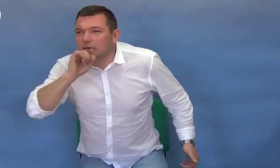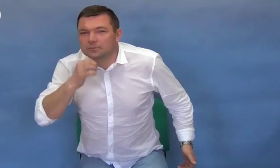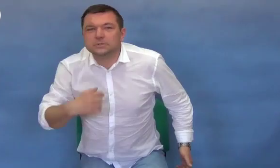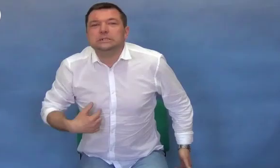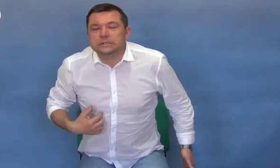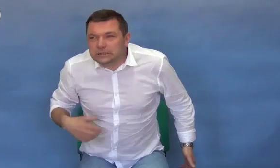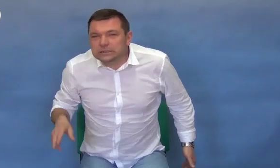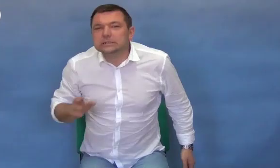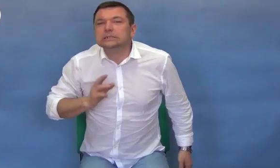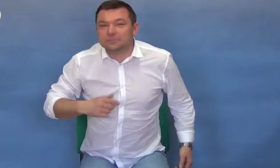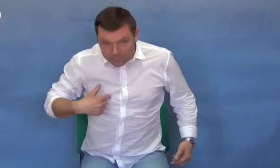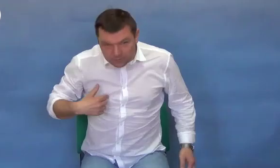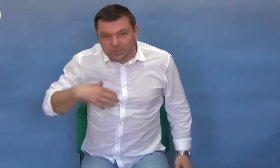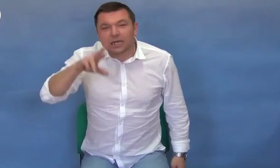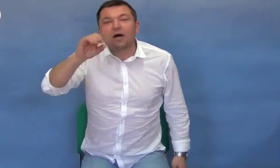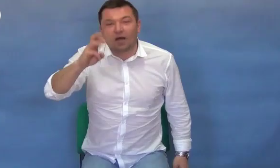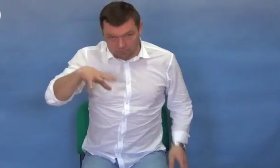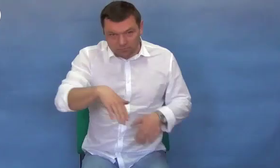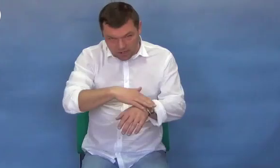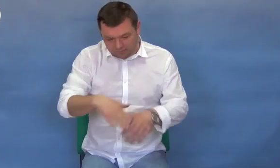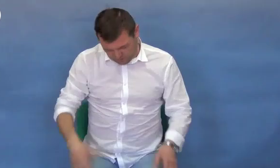Widziałem nudystów w Rewie.